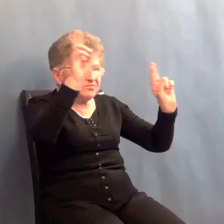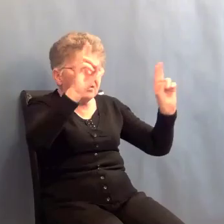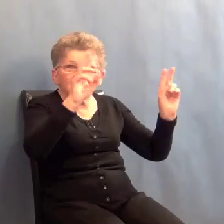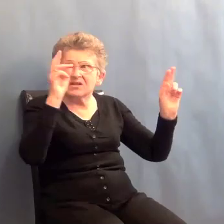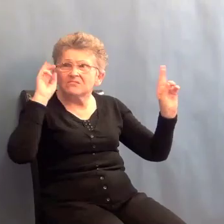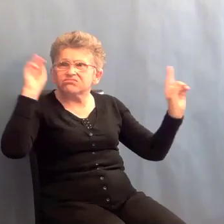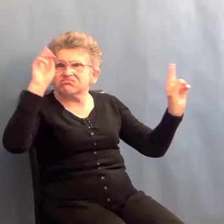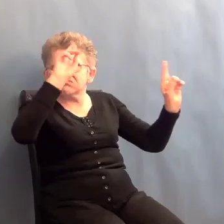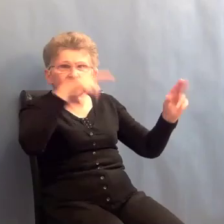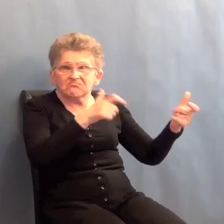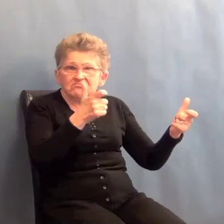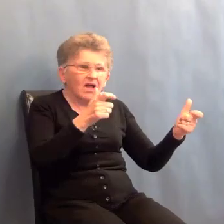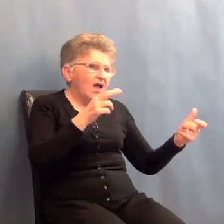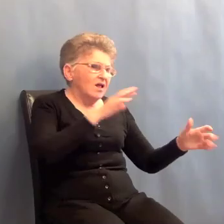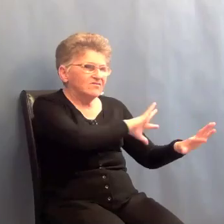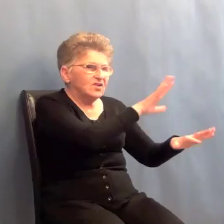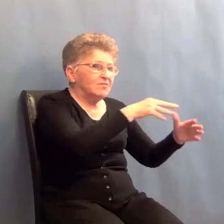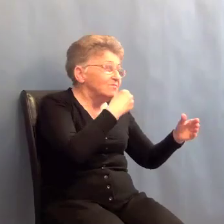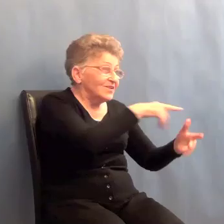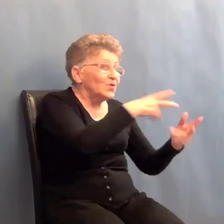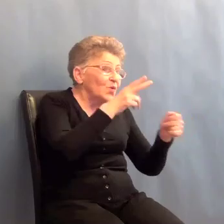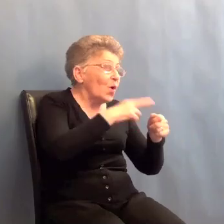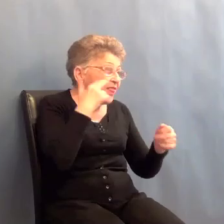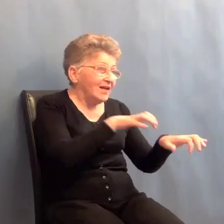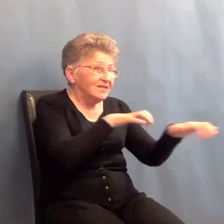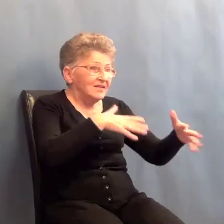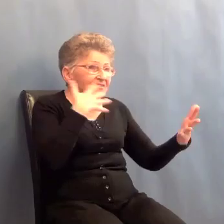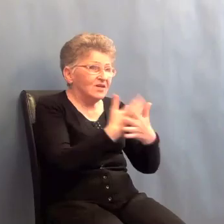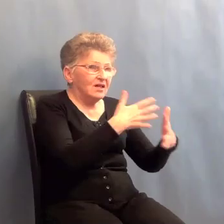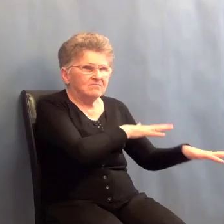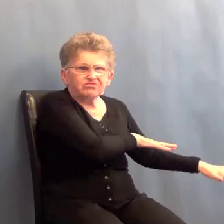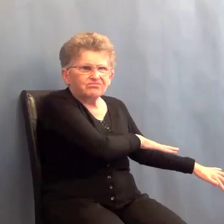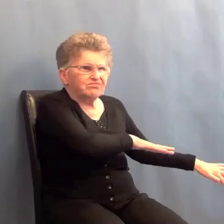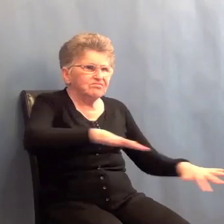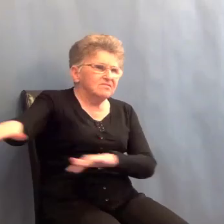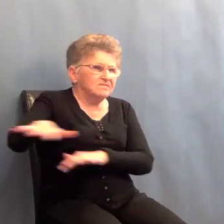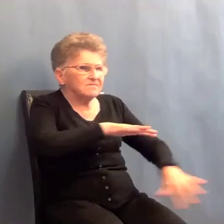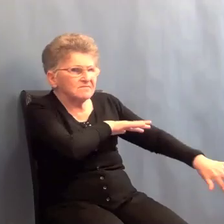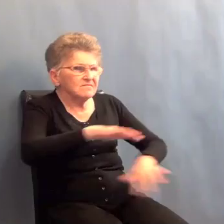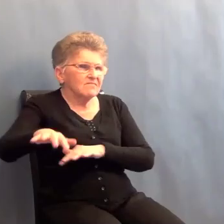Alarm się włączył i wszyscy, którzy byli w hotelu, musieli się ewakuować.